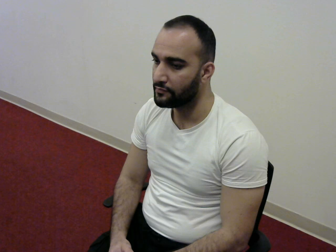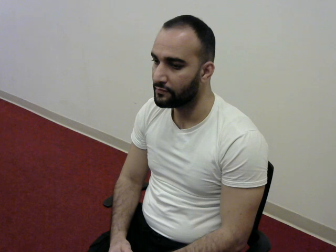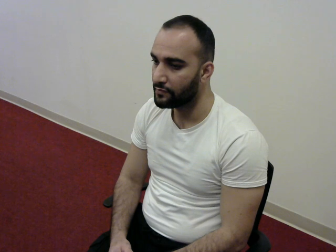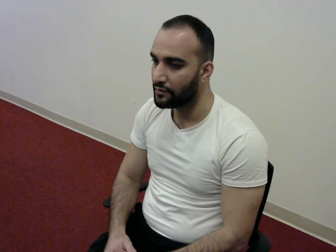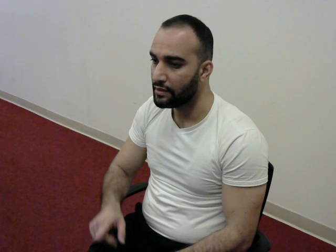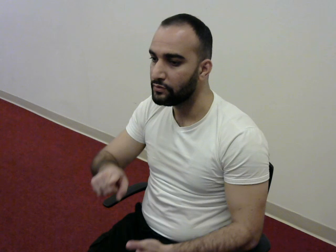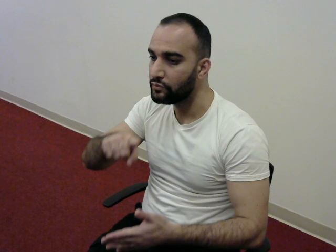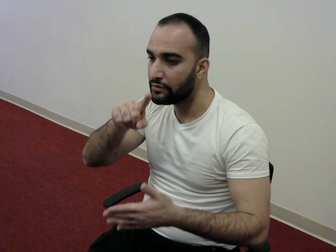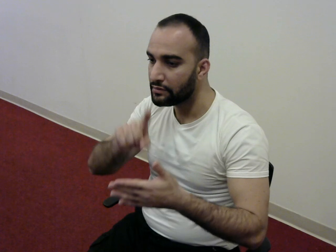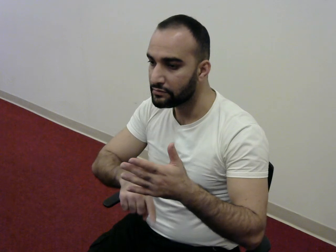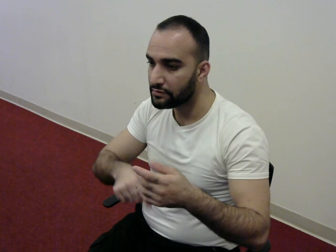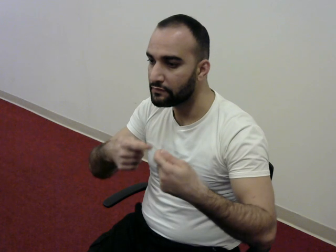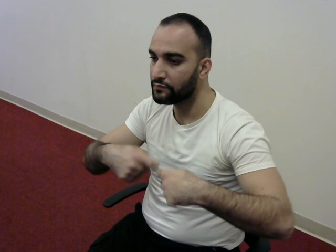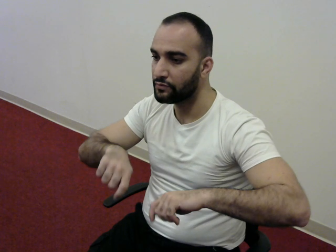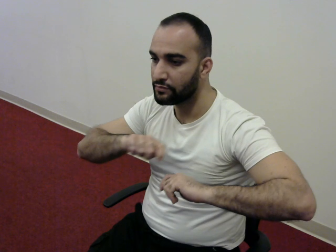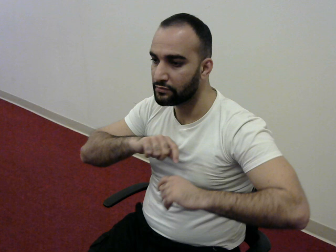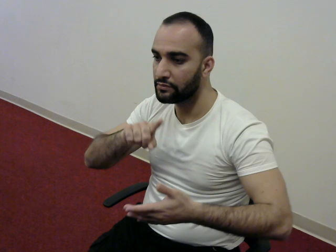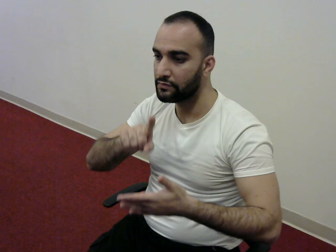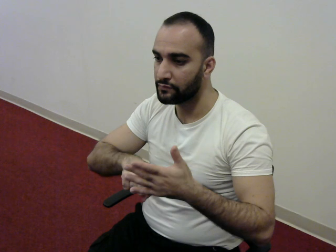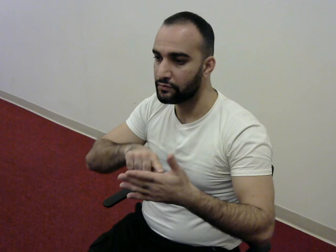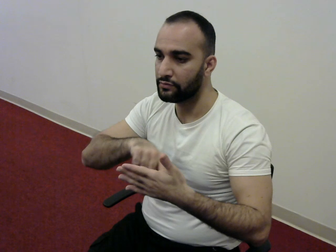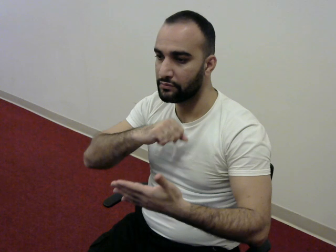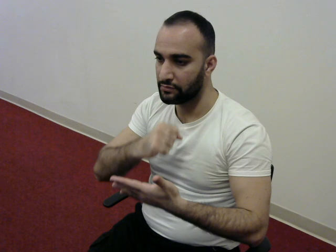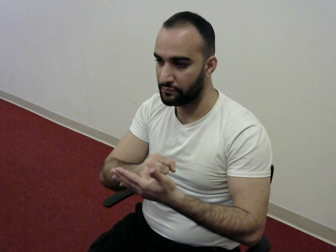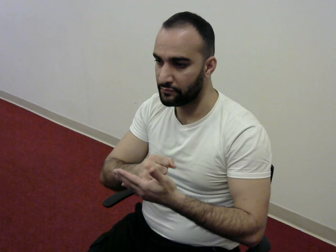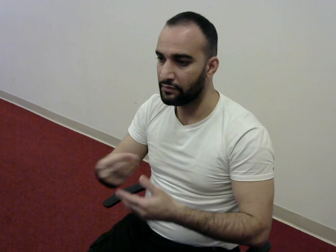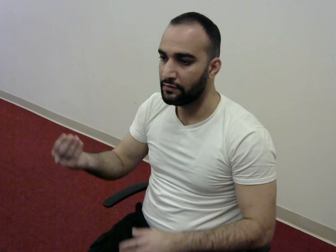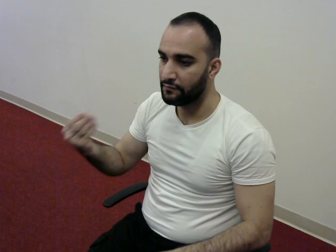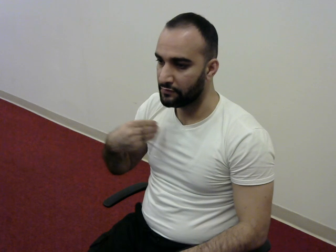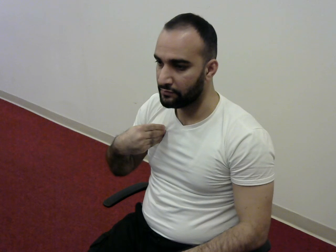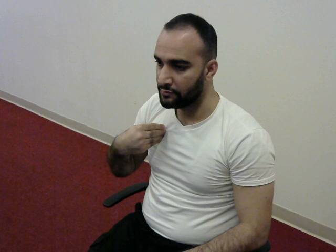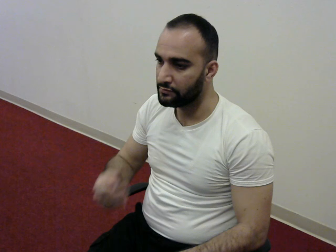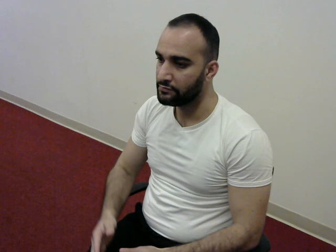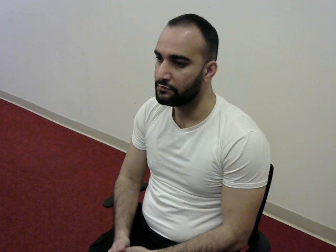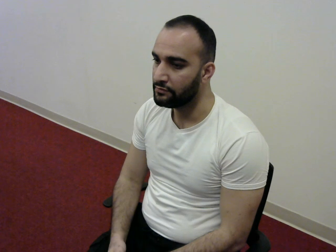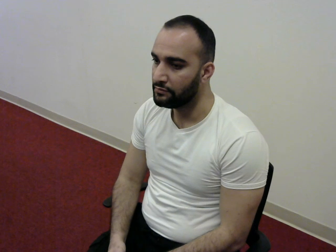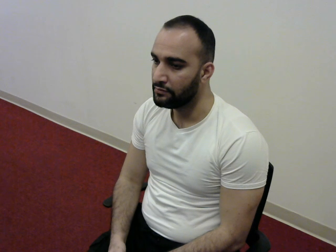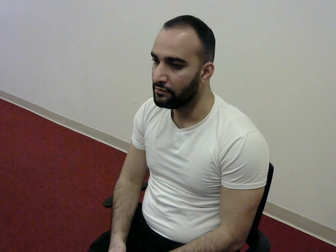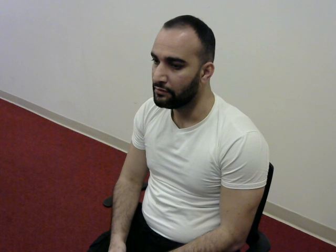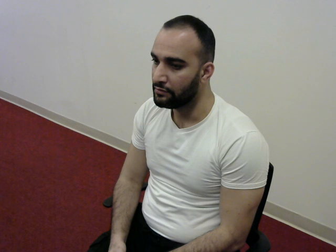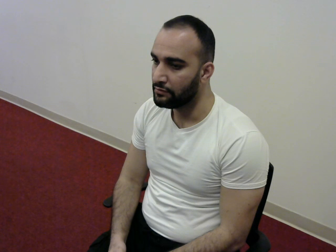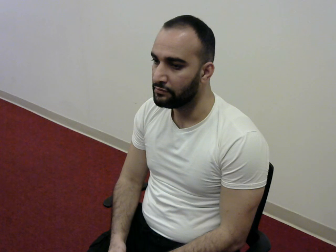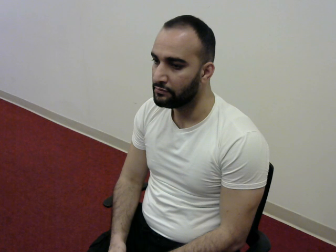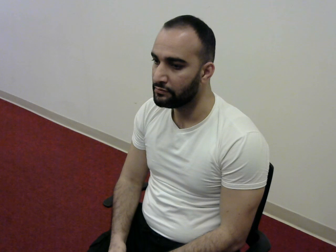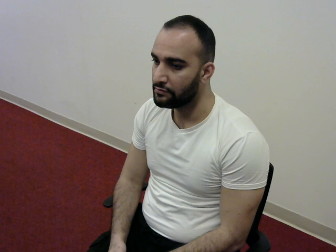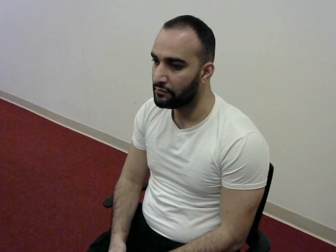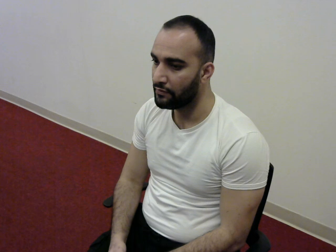Etibarnamə notariusda verilir